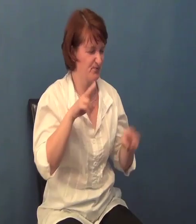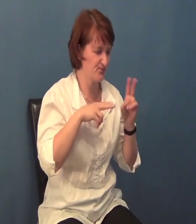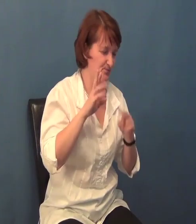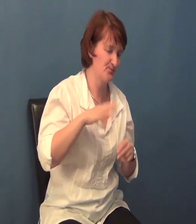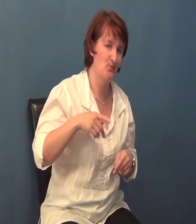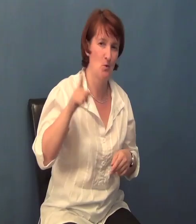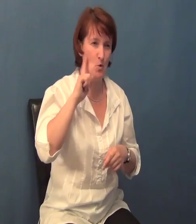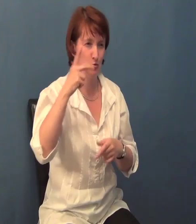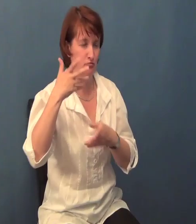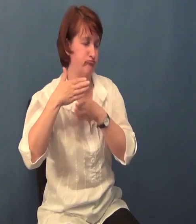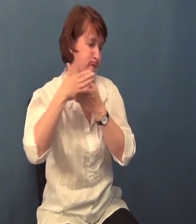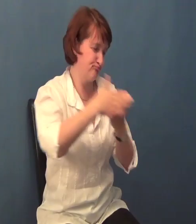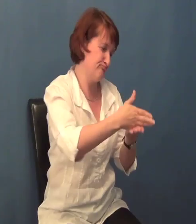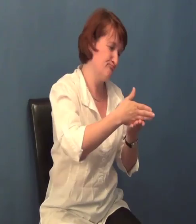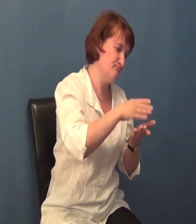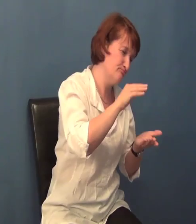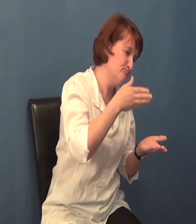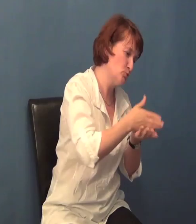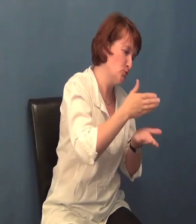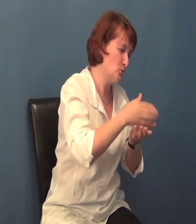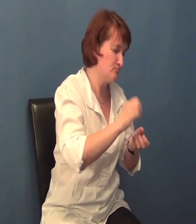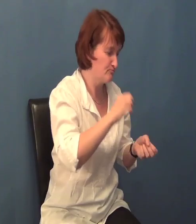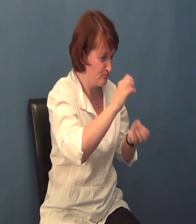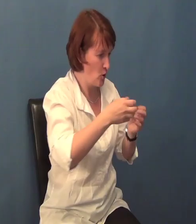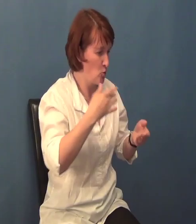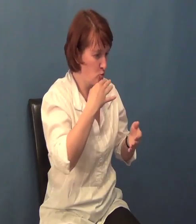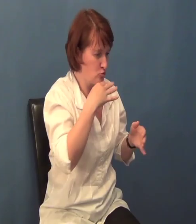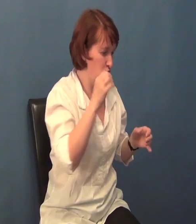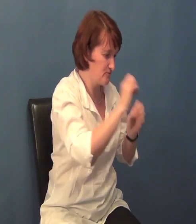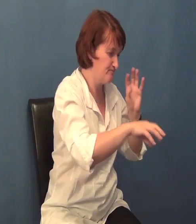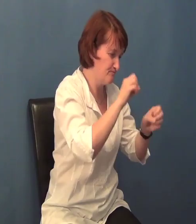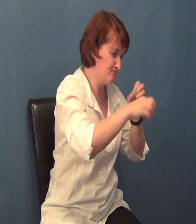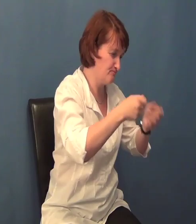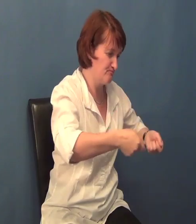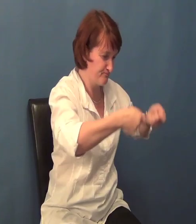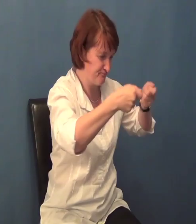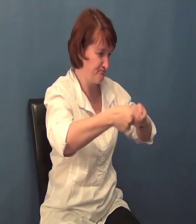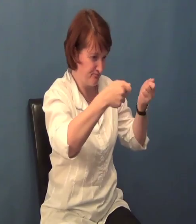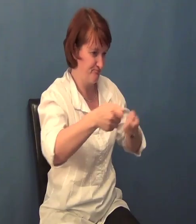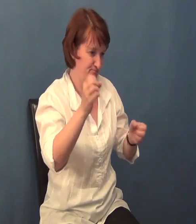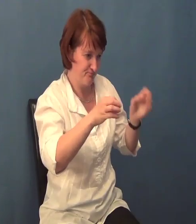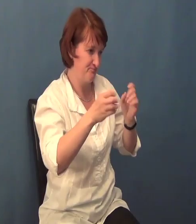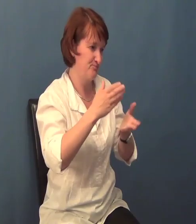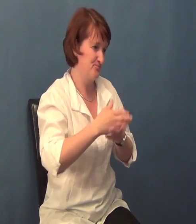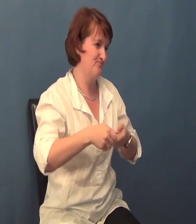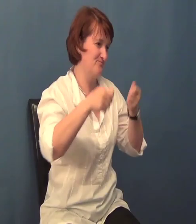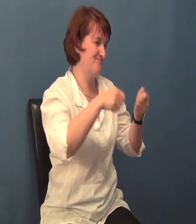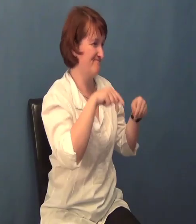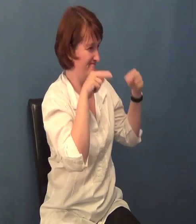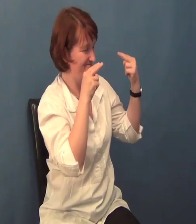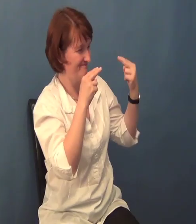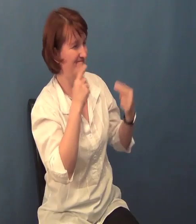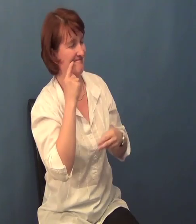Trzech chłopców pomaga, pomaga wkładać gruszki, stawiają kosz, wkładają do niego gruszki, kończą, spojrzeli na siebie, uśmiechają się.